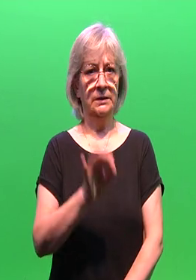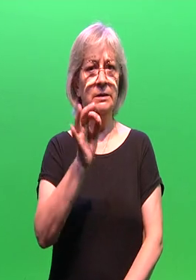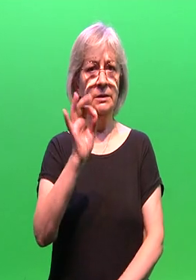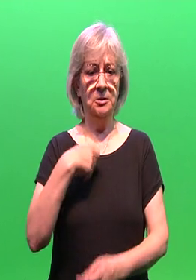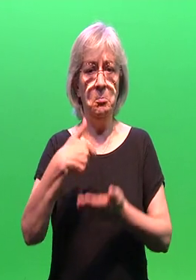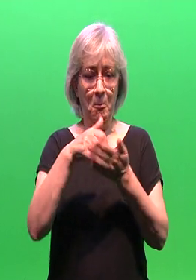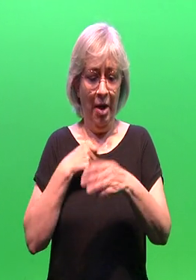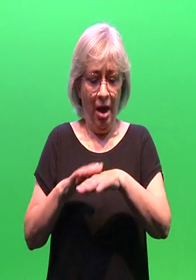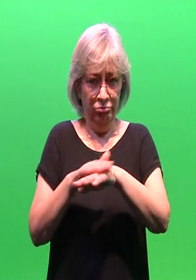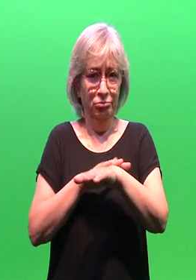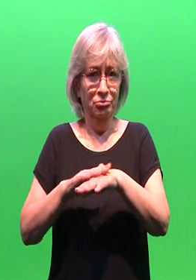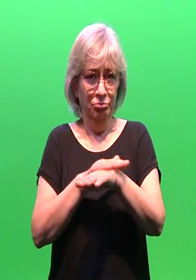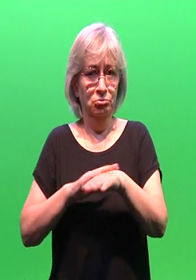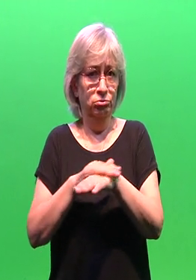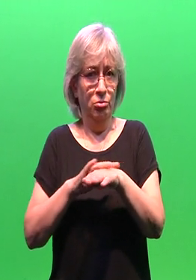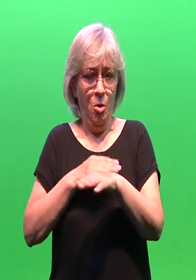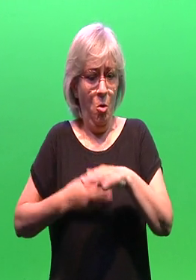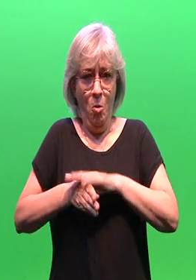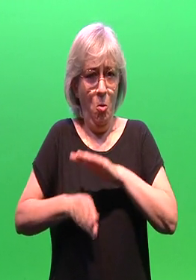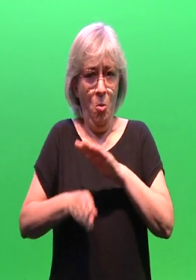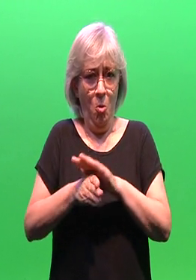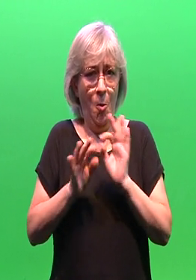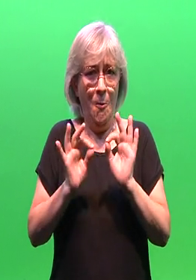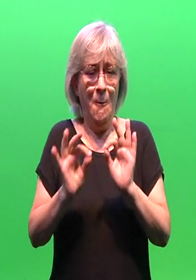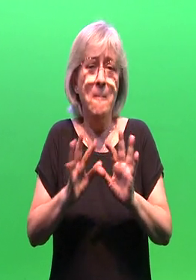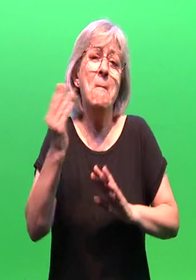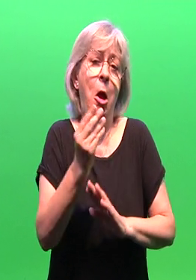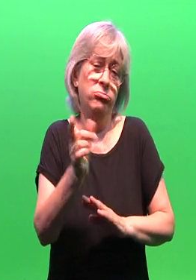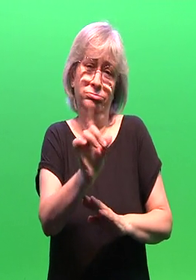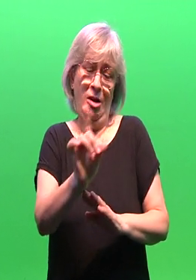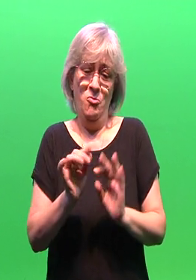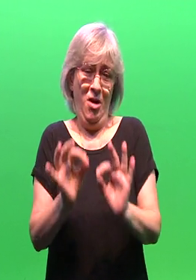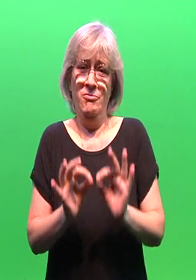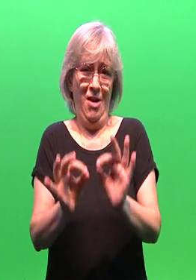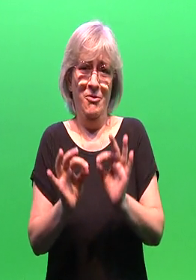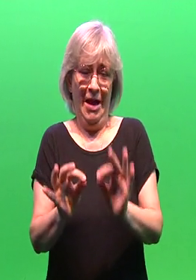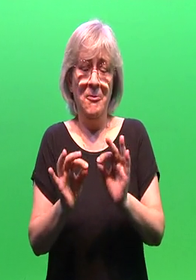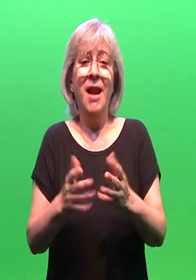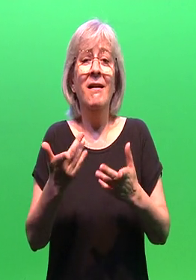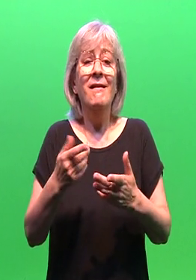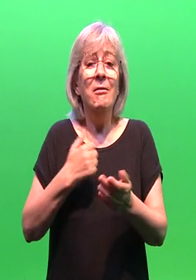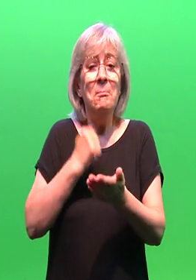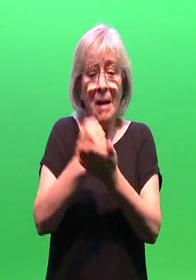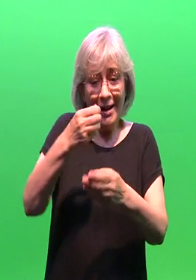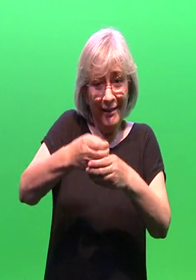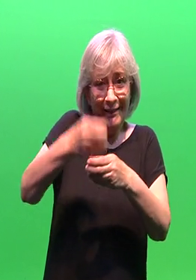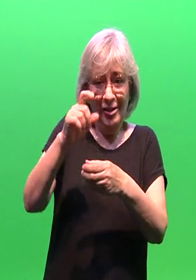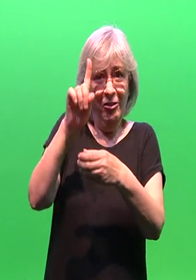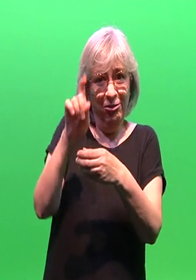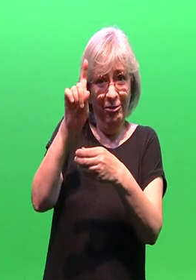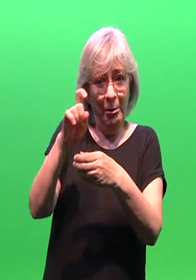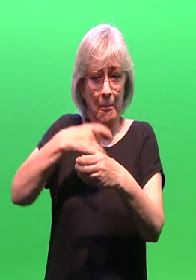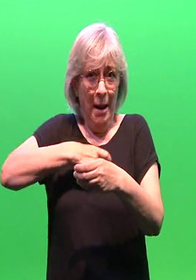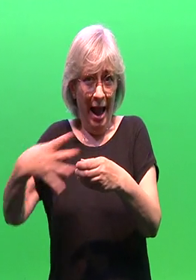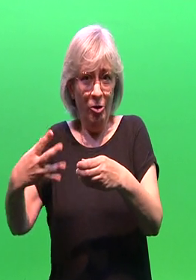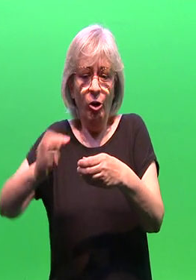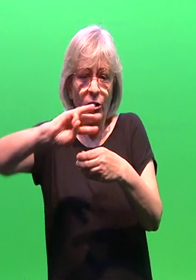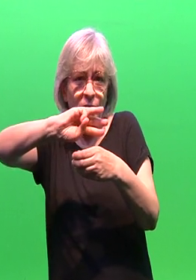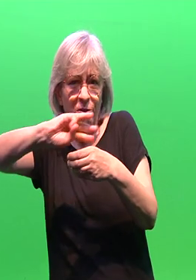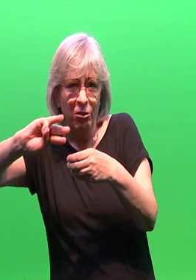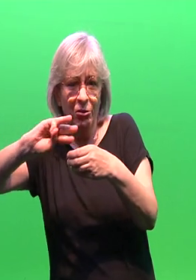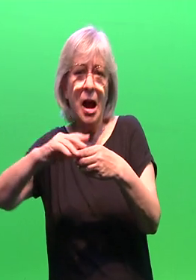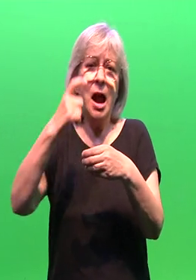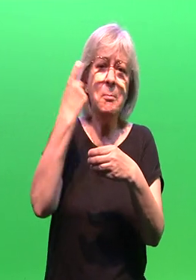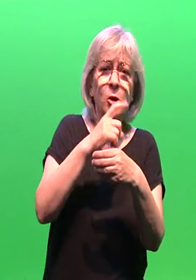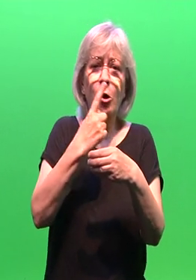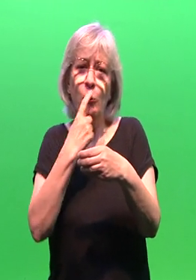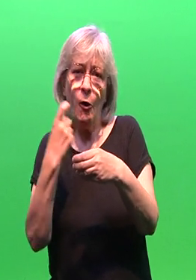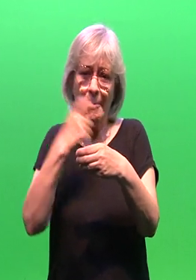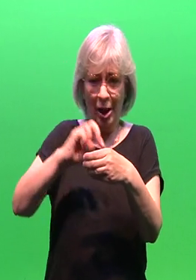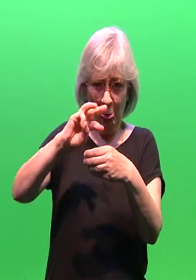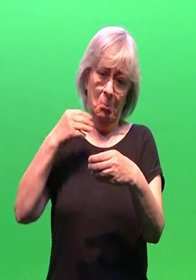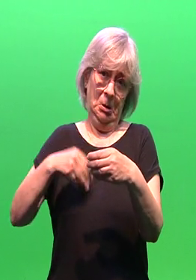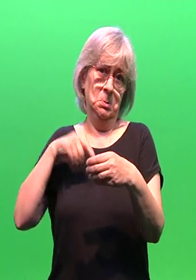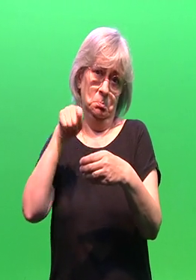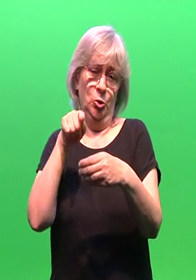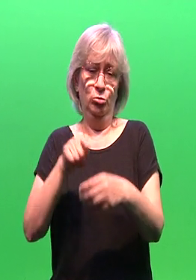Sí, em poso una pomada, però no millora, està com sempre. És una pomada amb un dosificador, el pot és de color blanc amb tres ratlles, groga, vermella i groga.